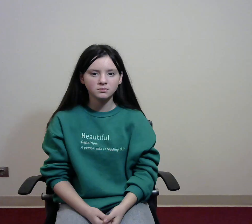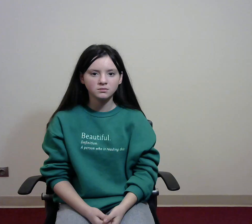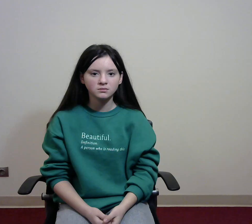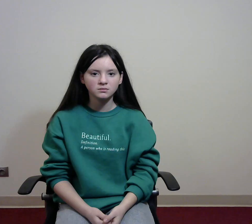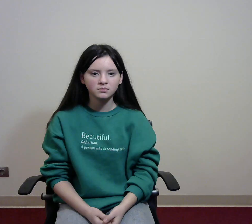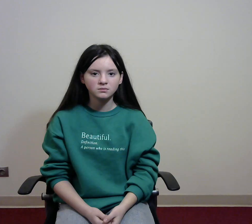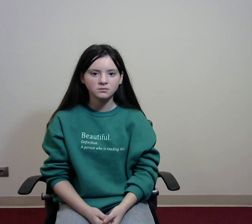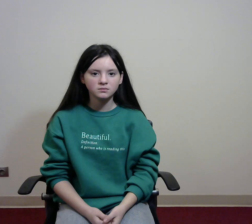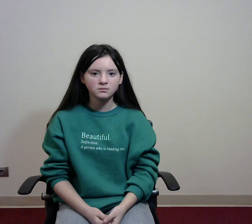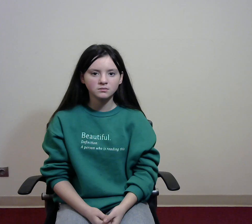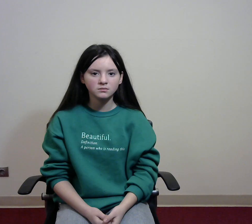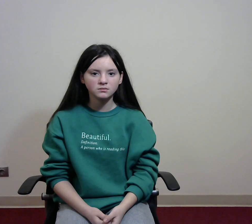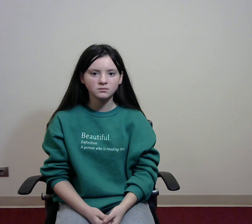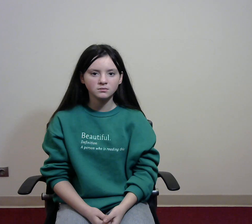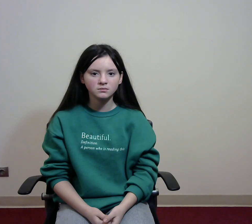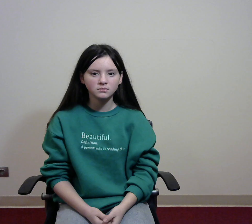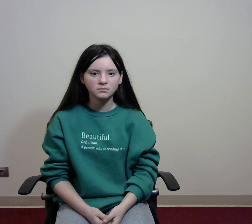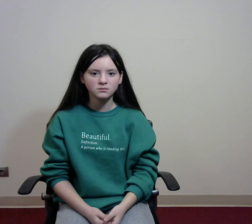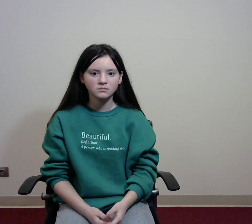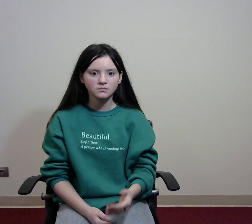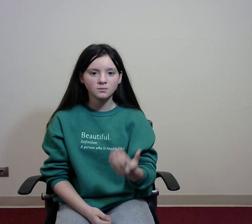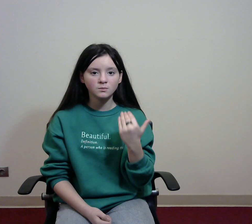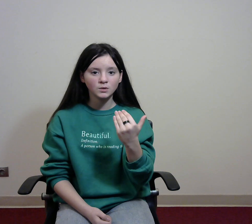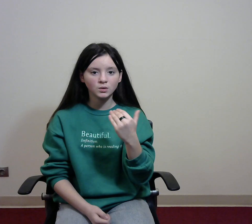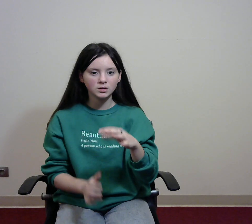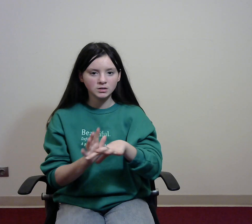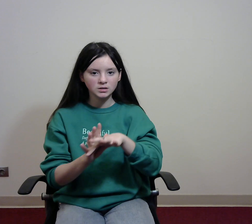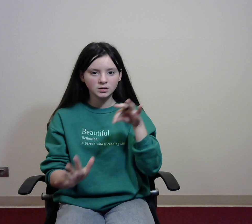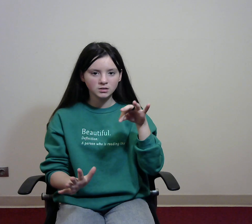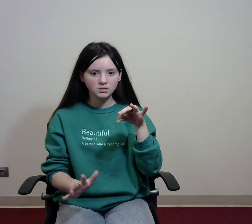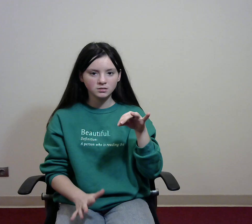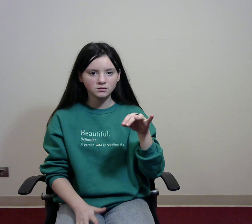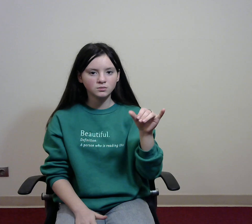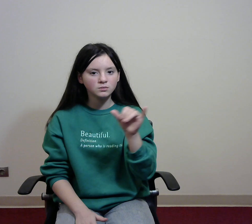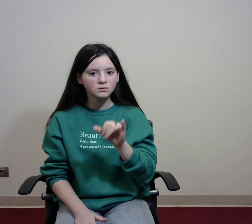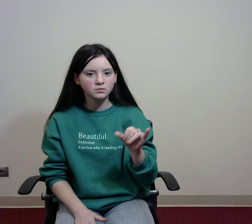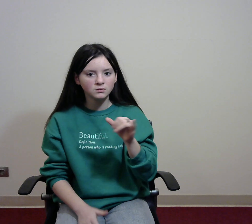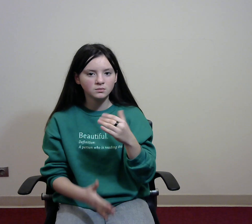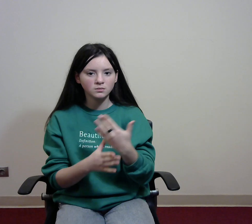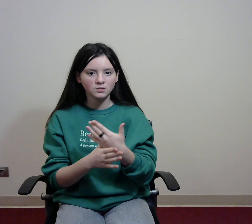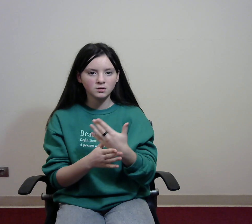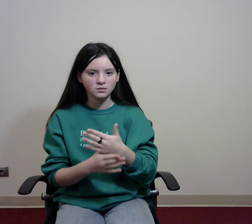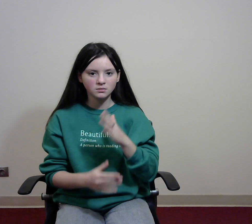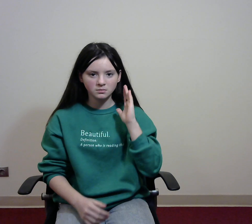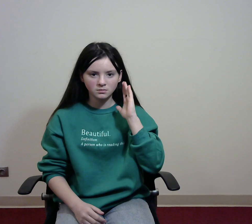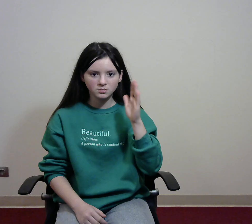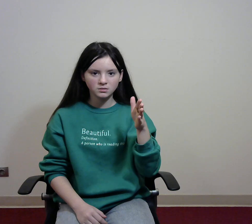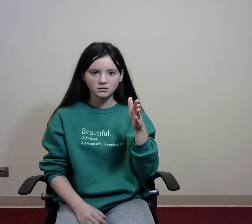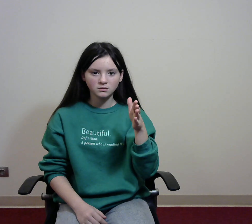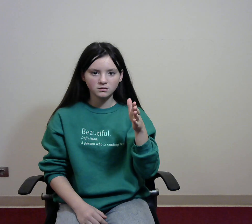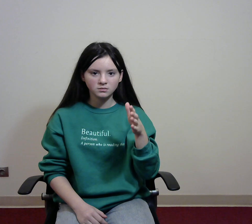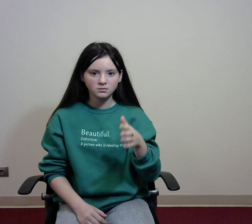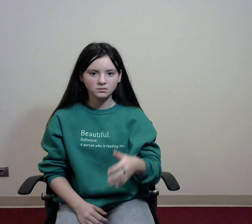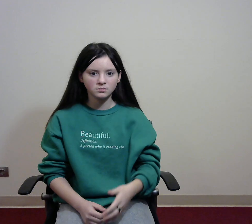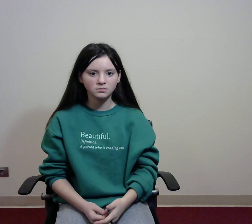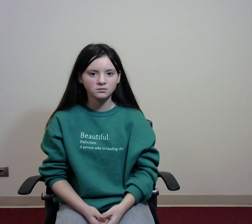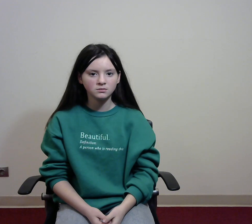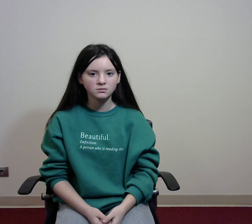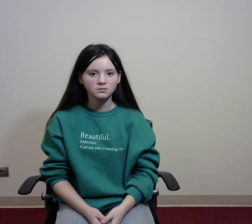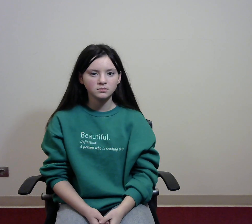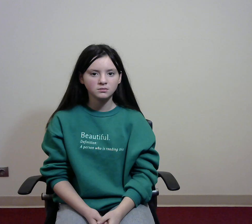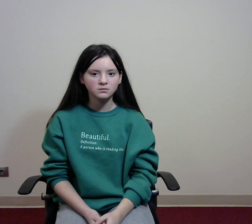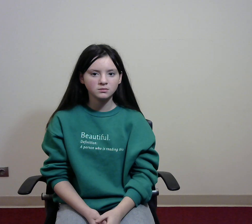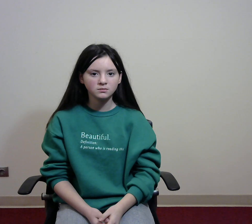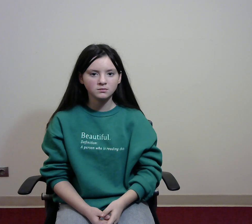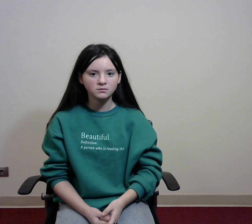Sizin seçiminiz hansı istiqamətdə olacaq?